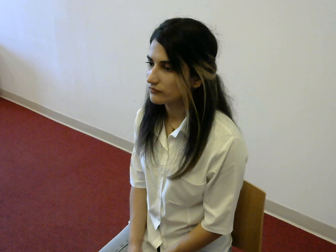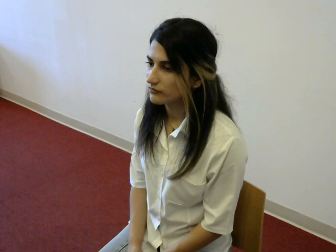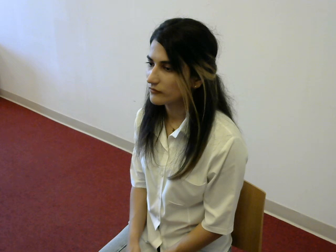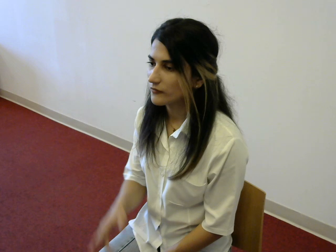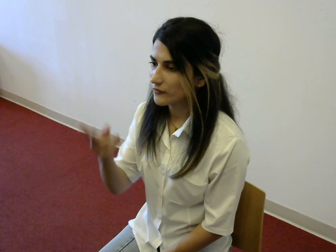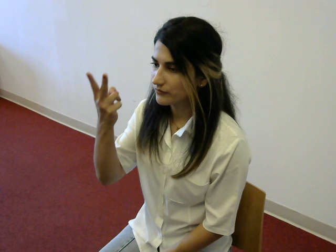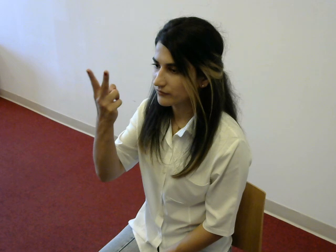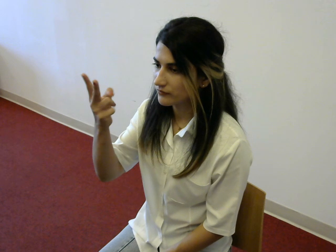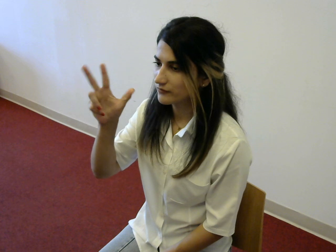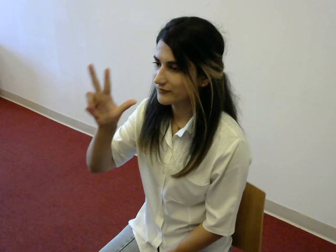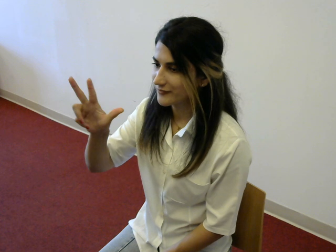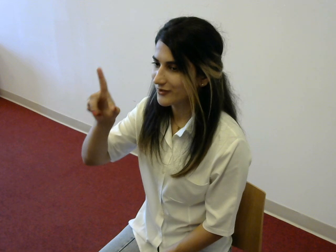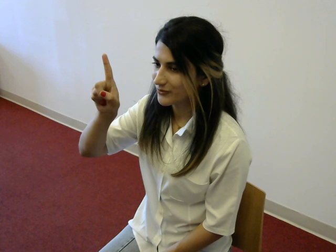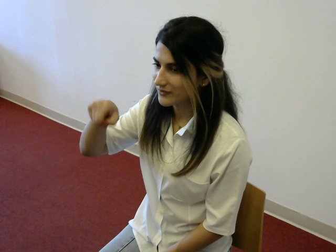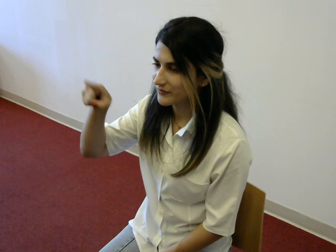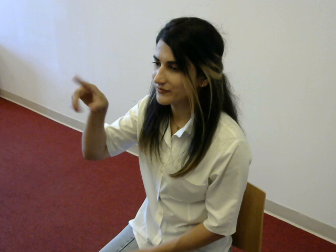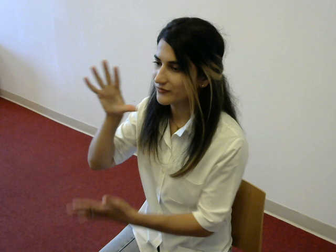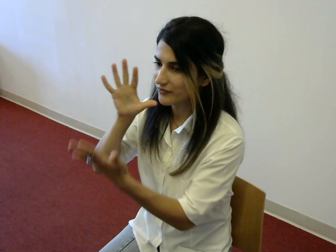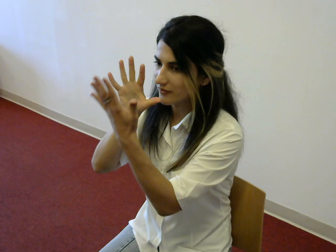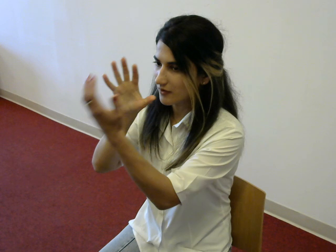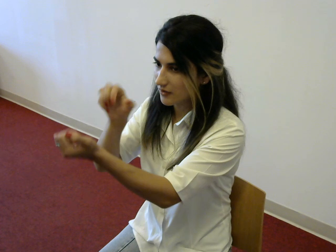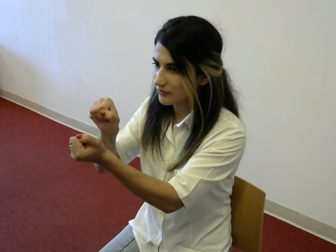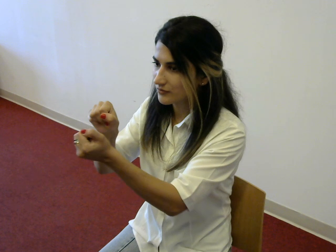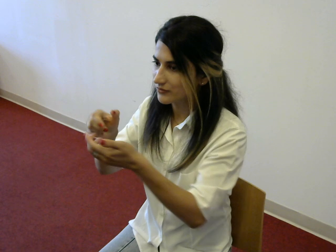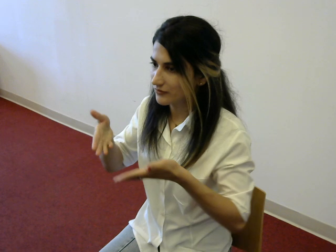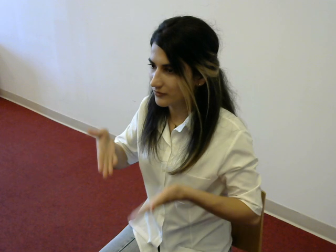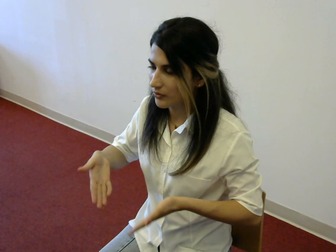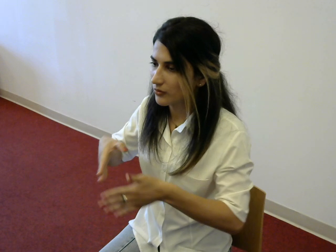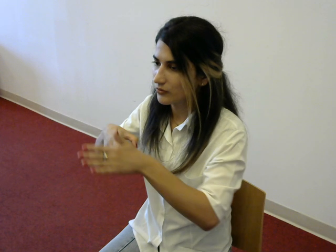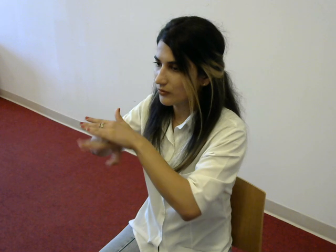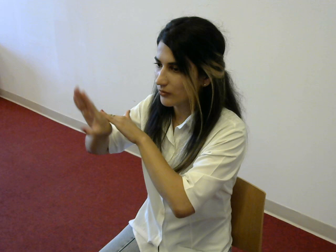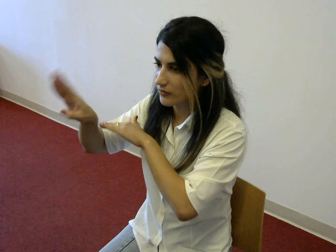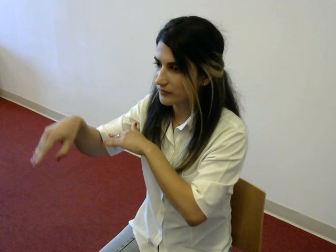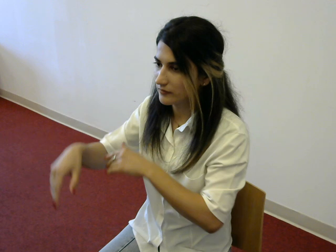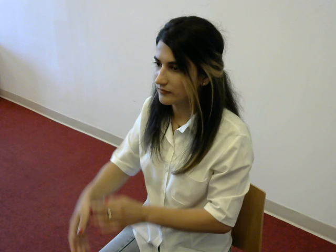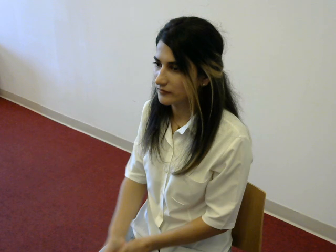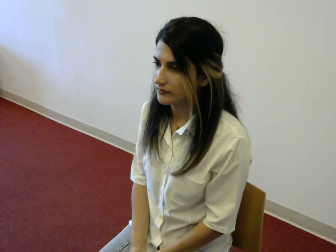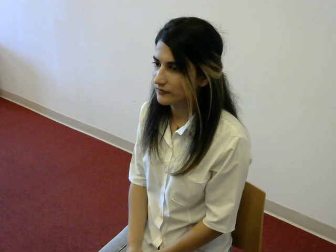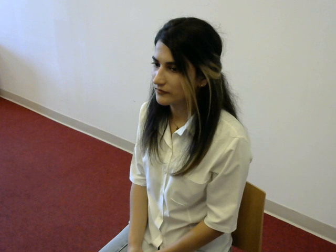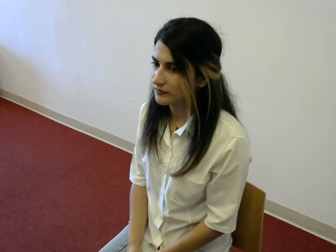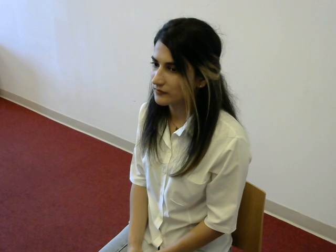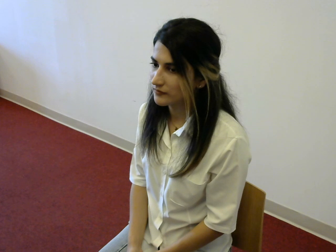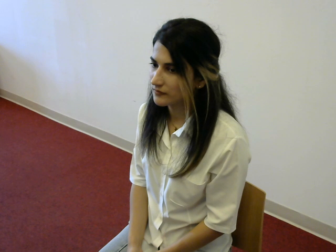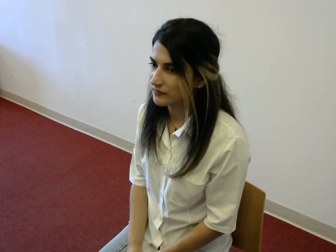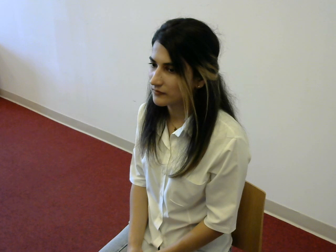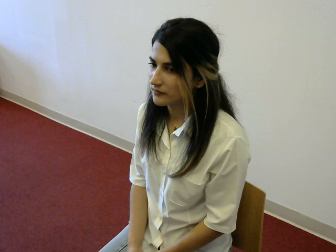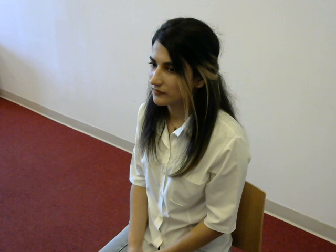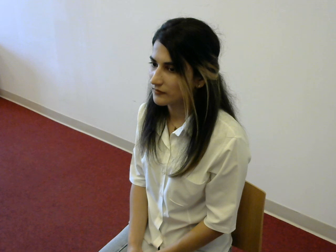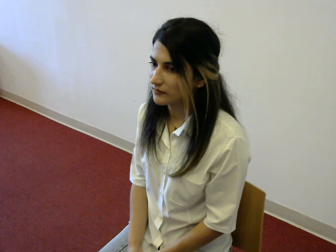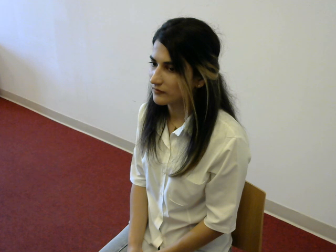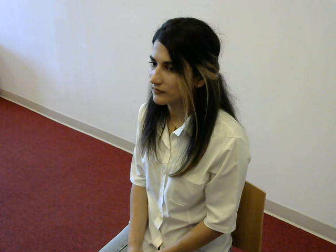23 saylı avtobus burdan keçir?